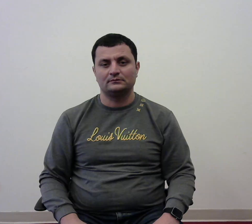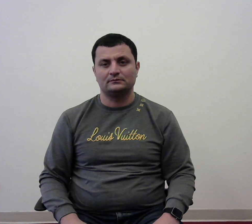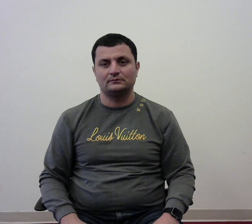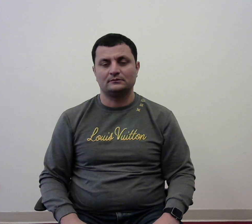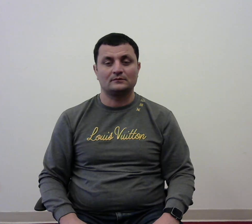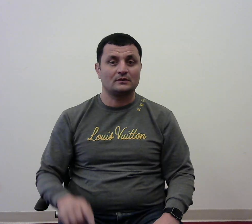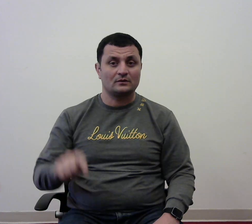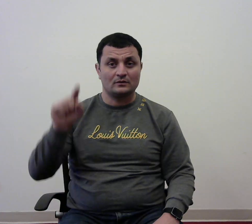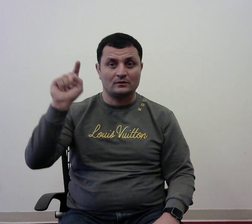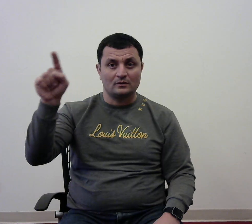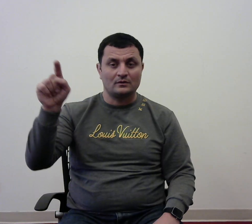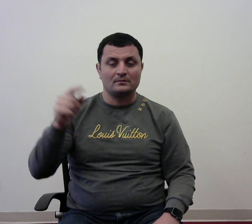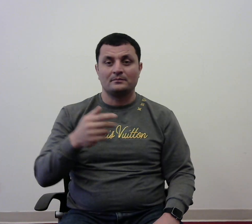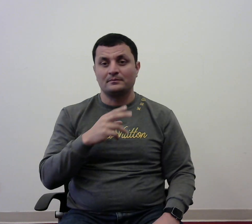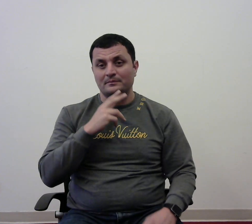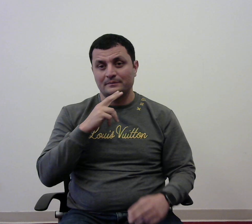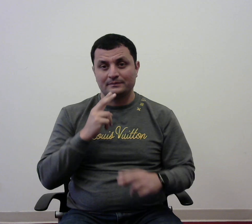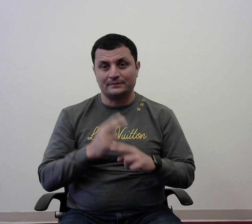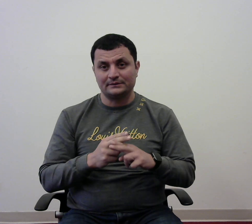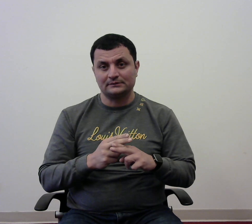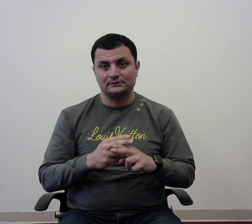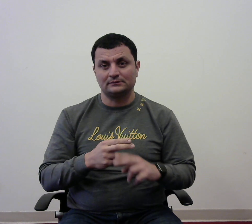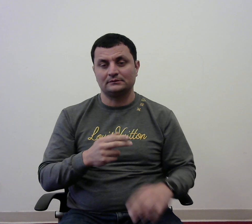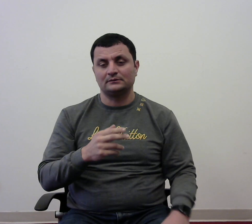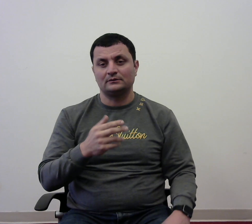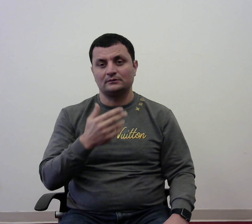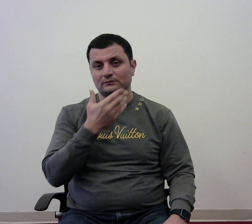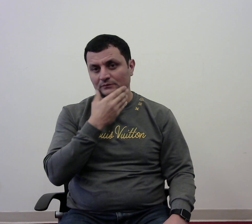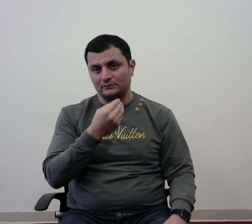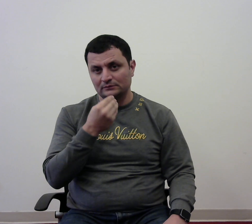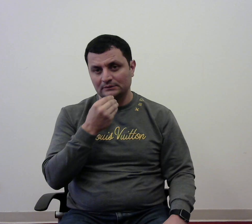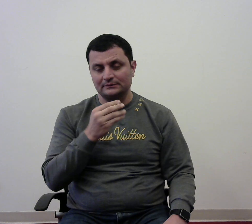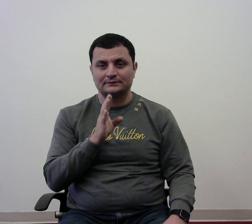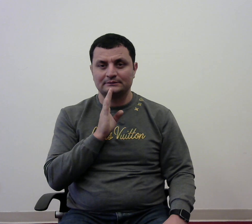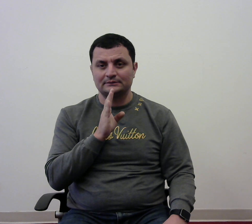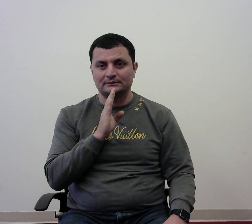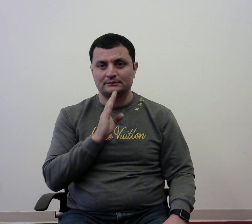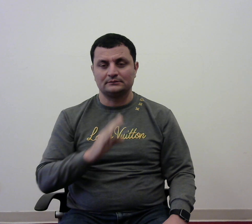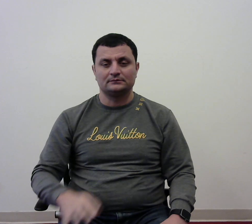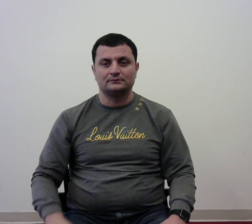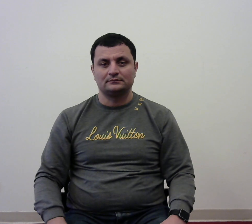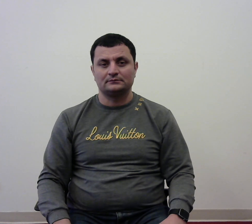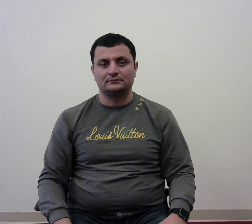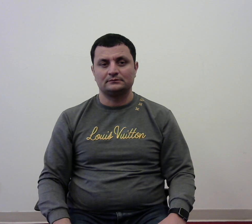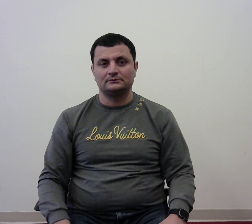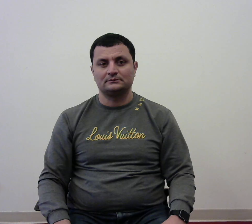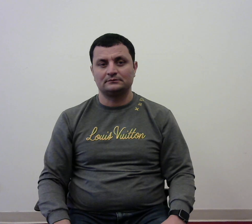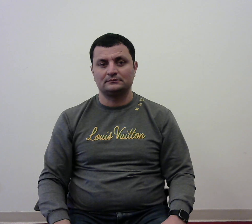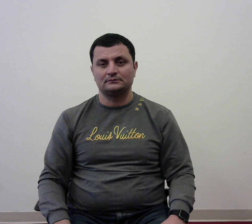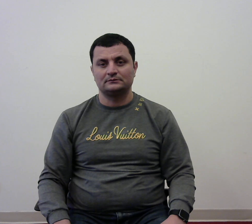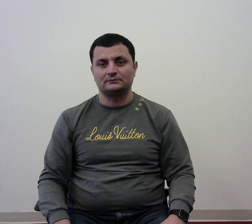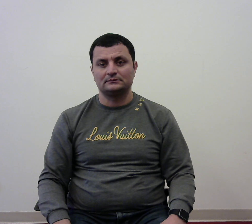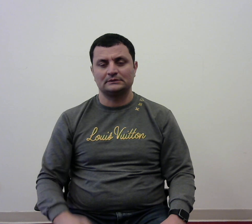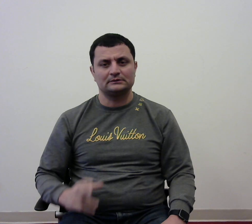Onun bacısı gözəl qızdır